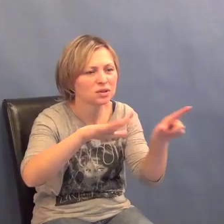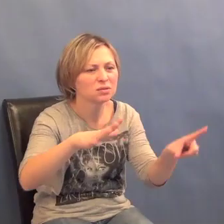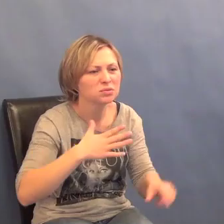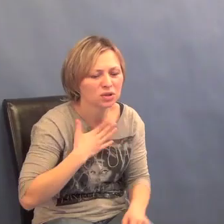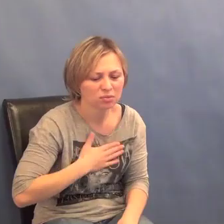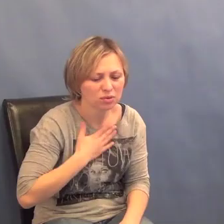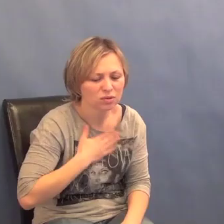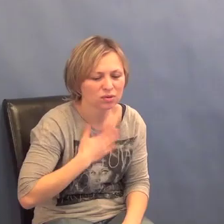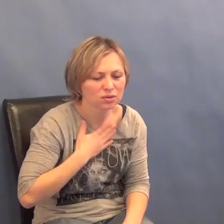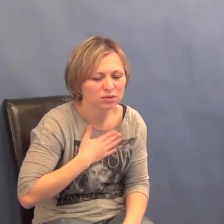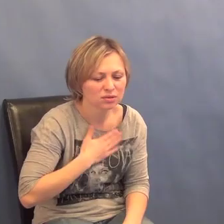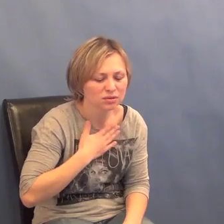Sobota.